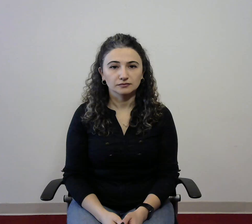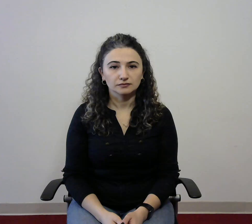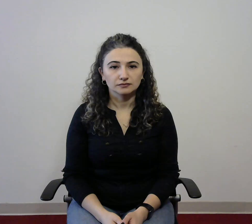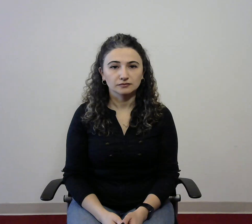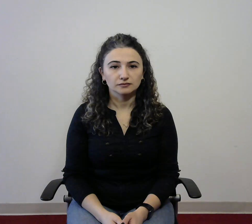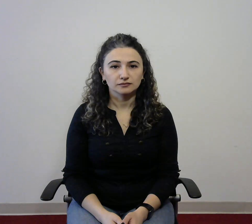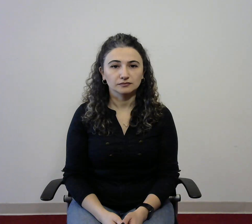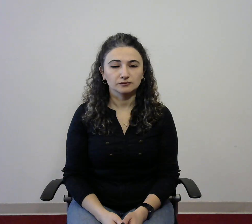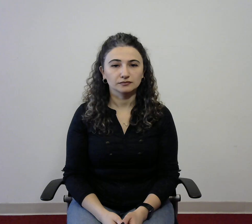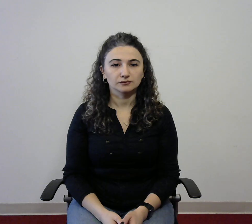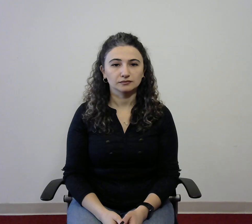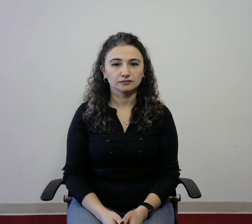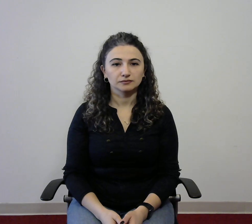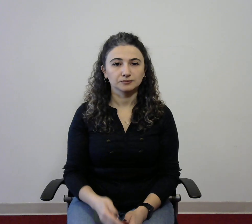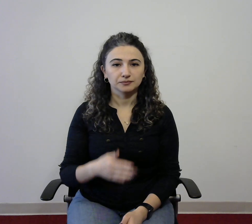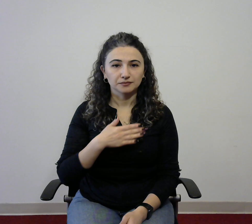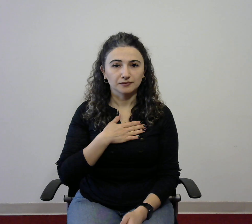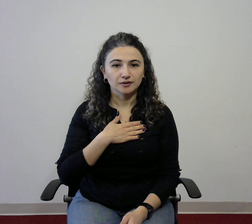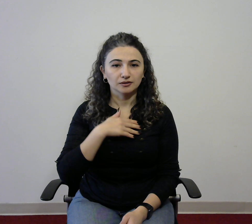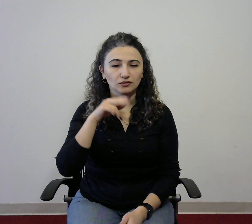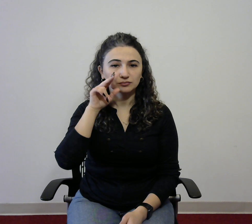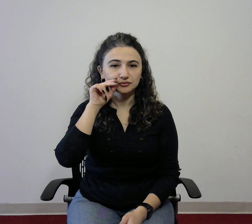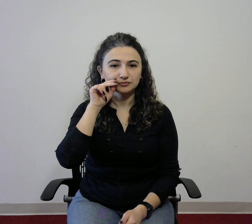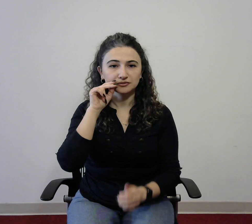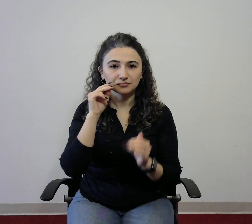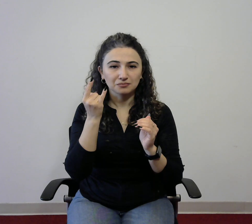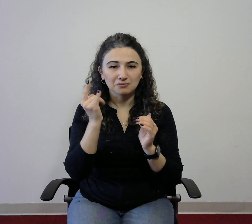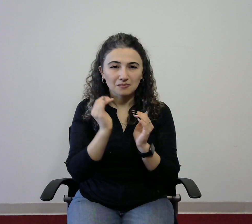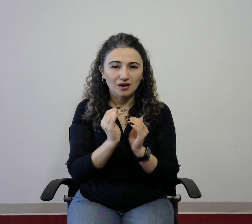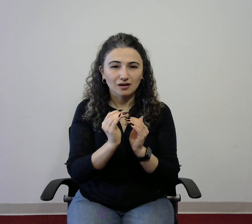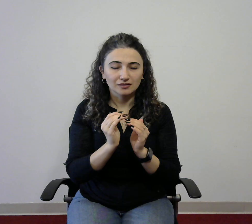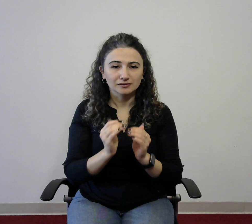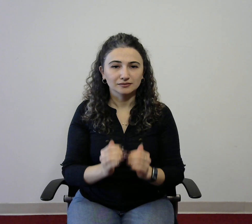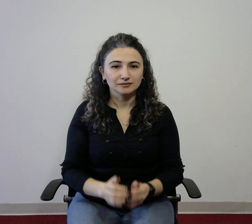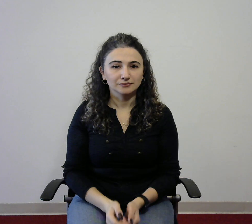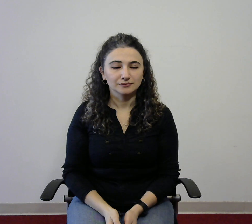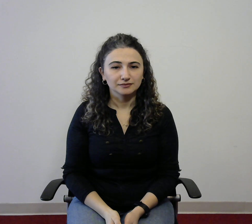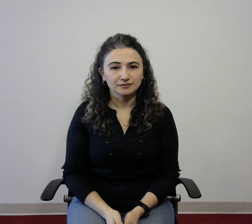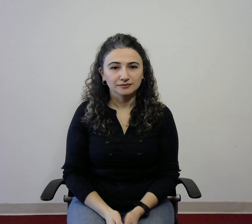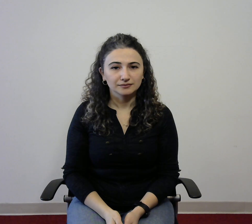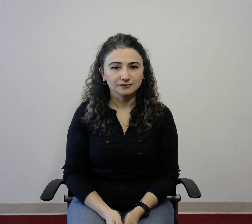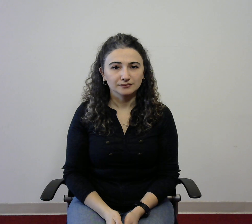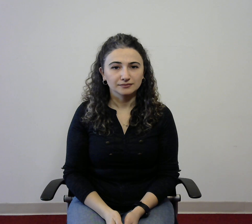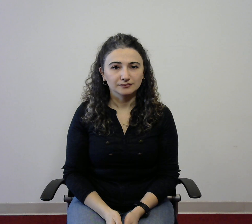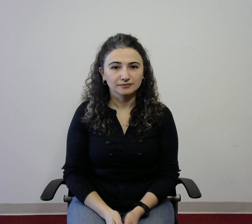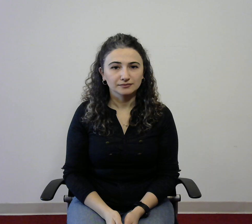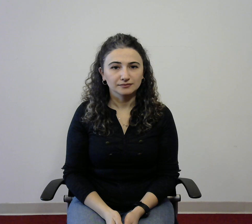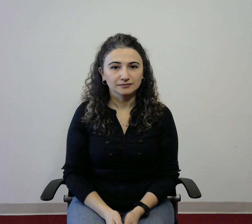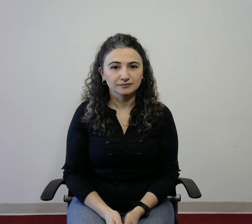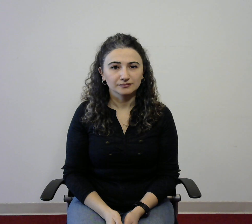Mənim pişiyim balacadır